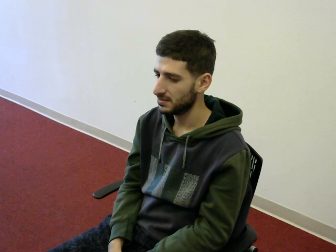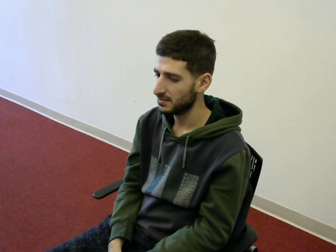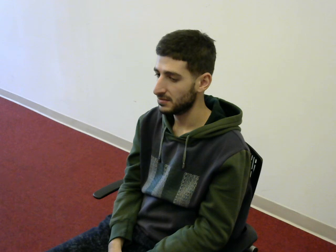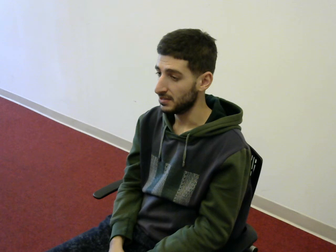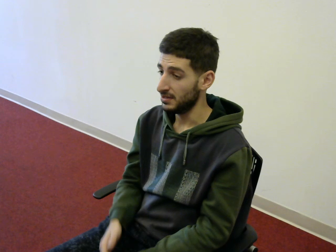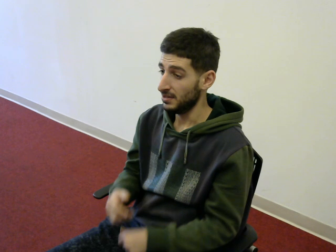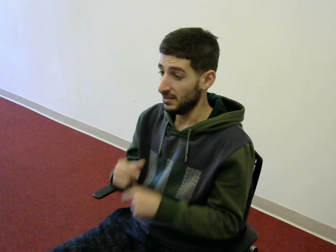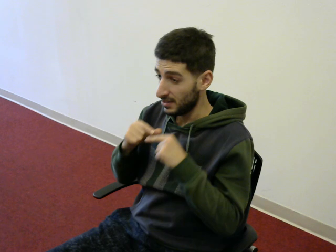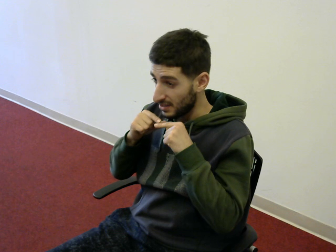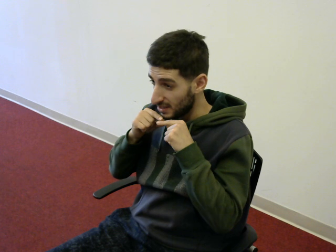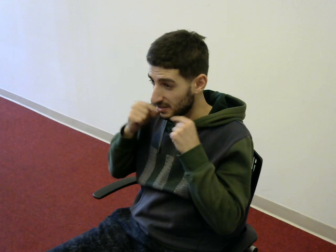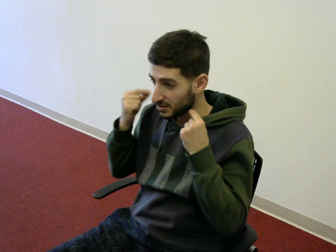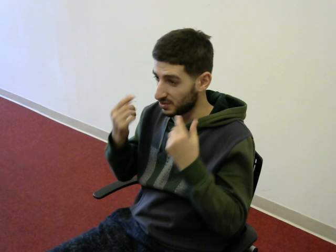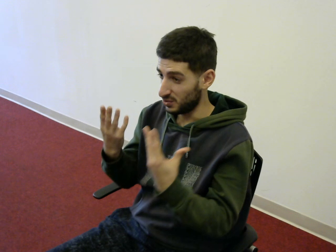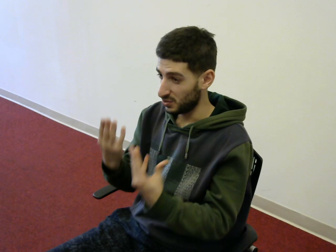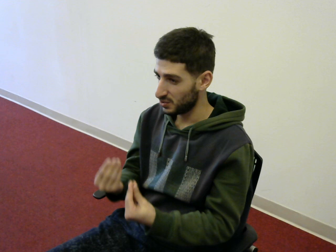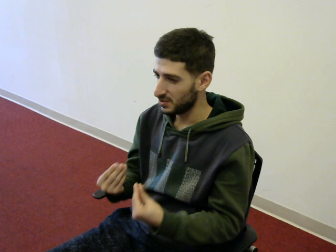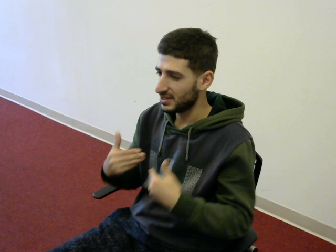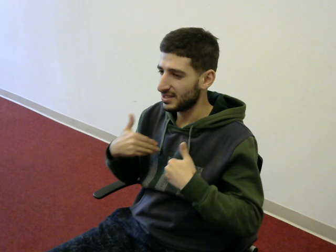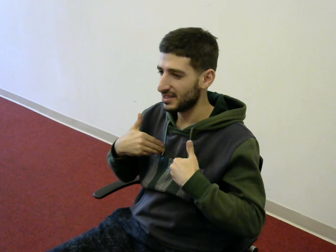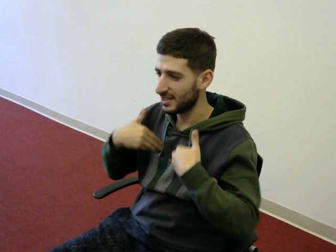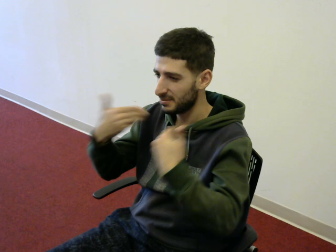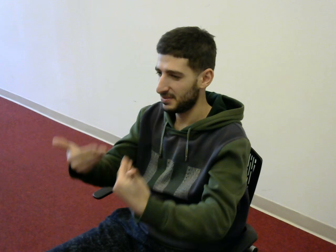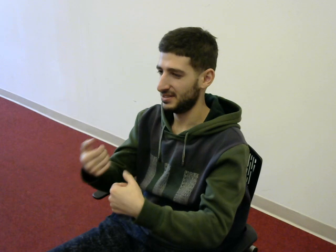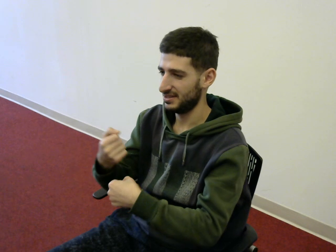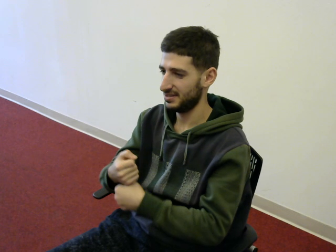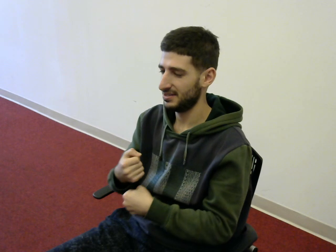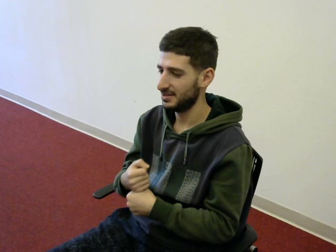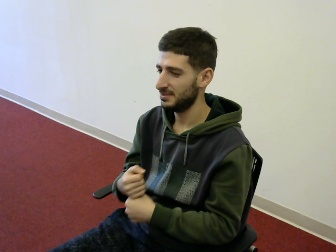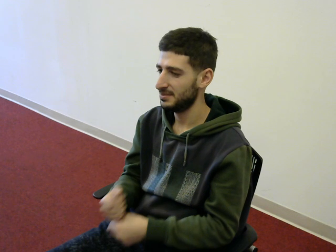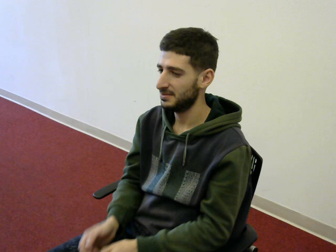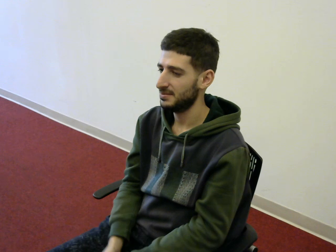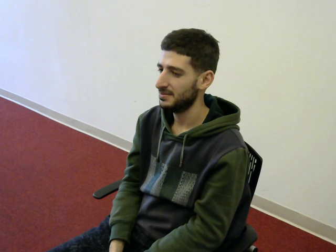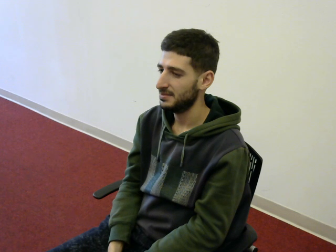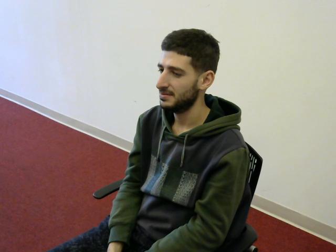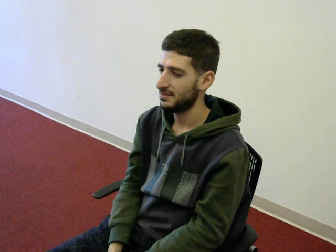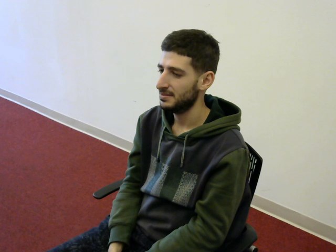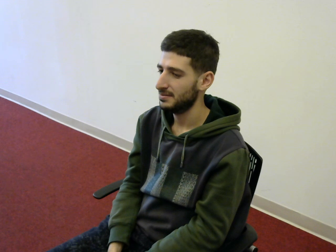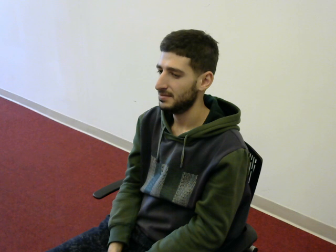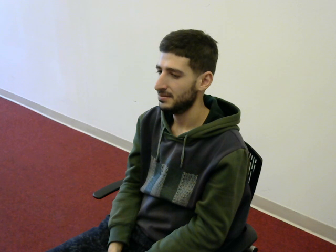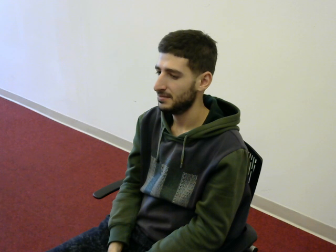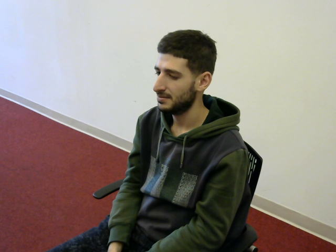Ad gününü təbrik edirəm